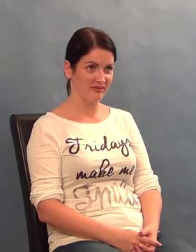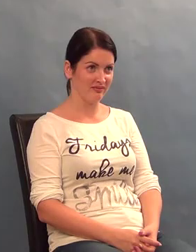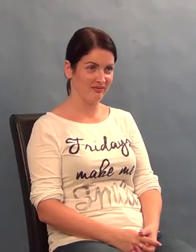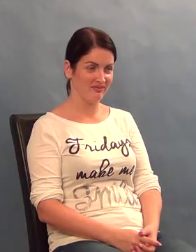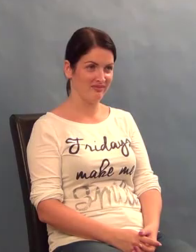Strzała z przyssawką leci.